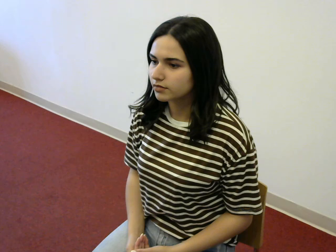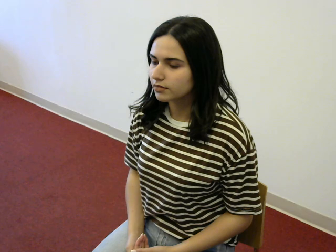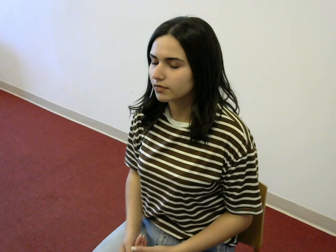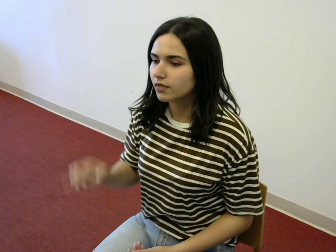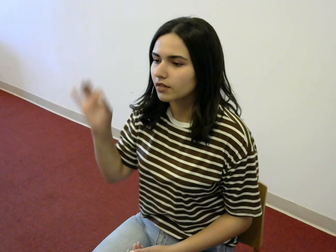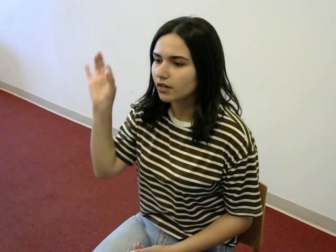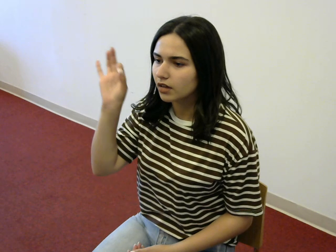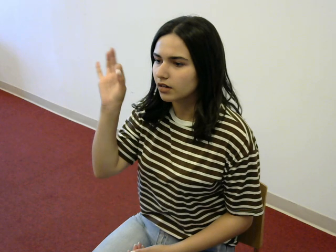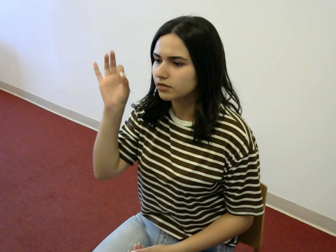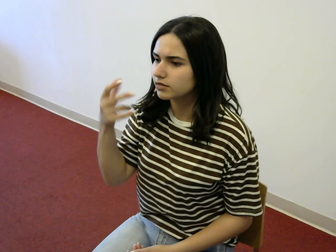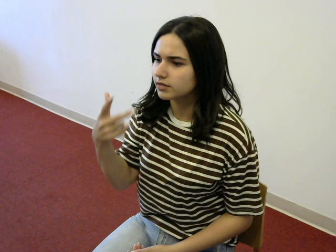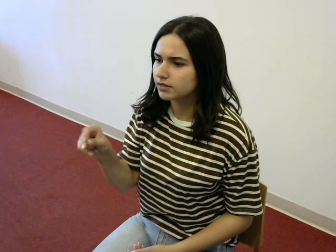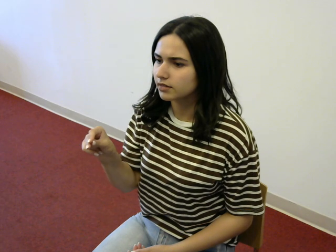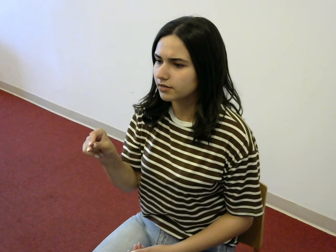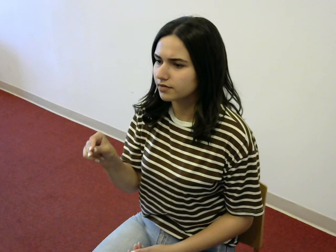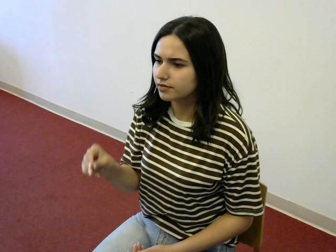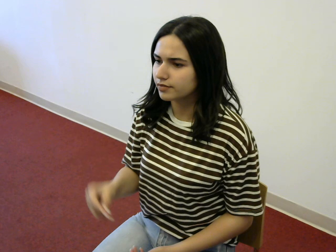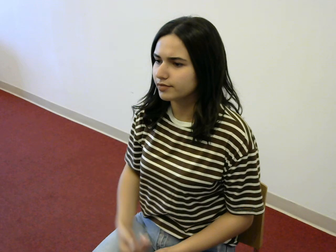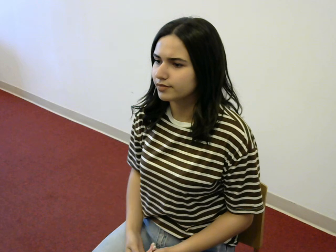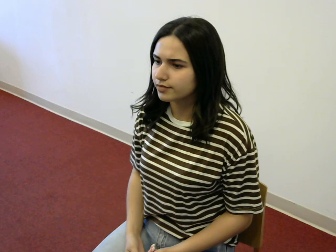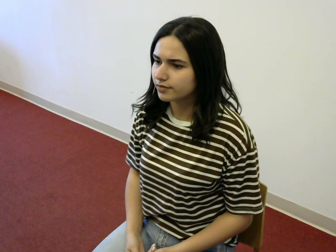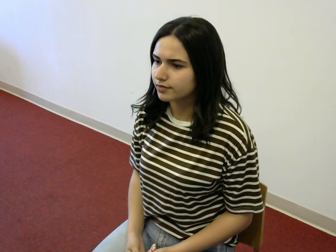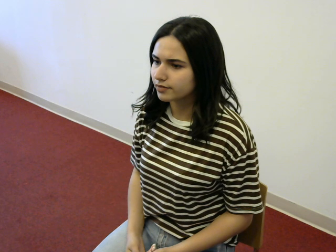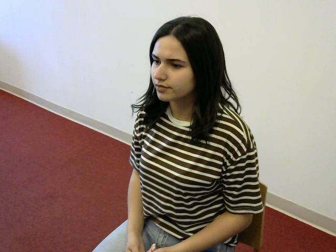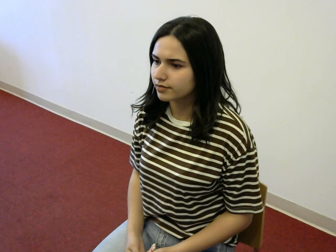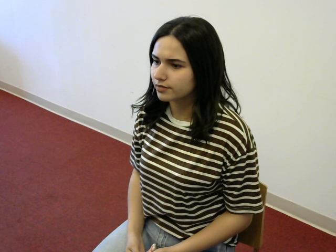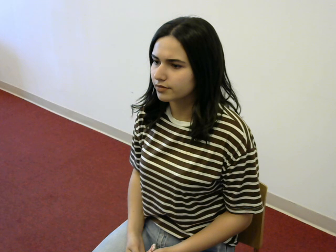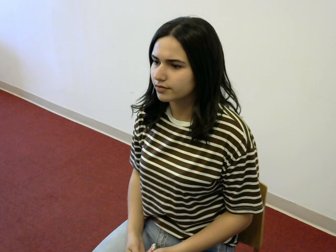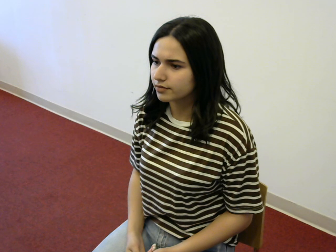Ayaqyolu hardadır?